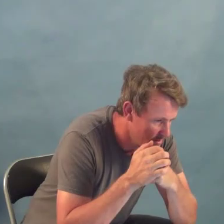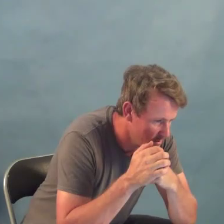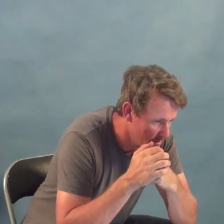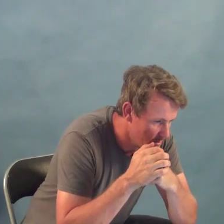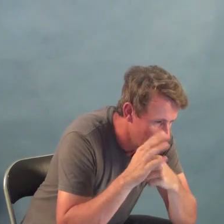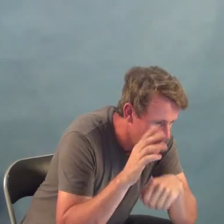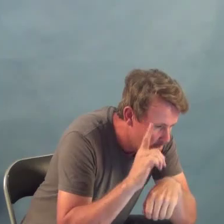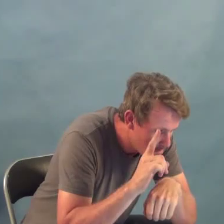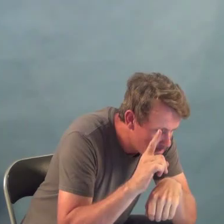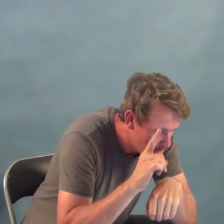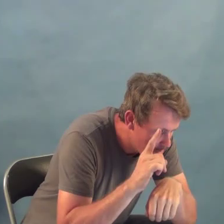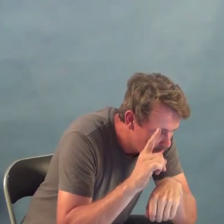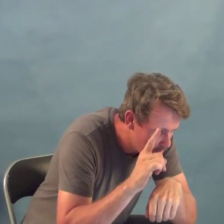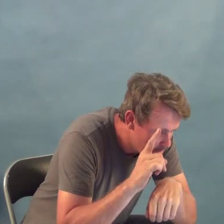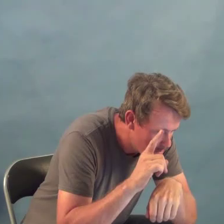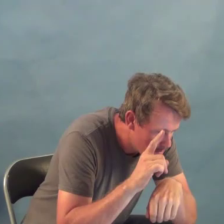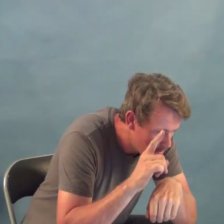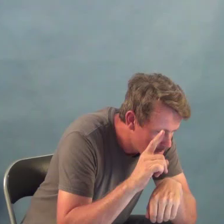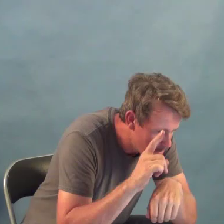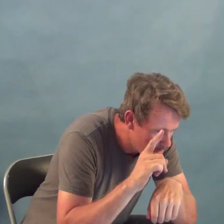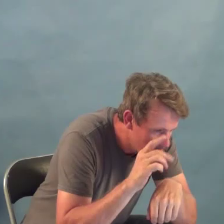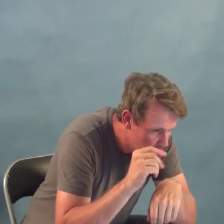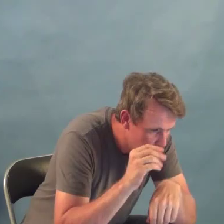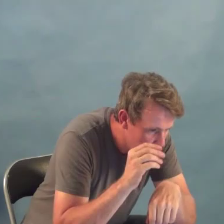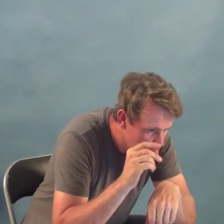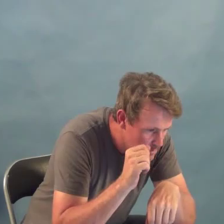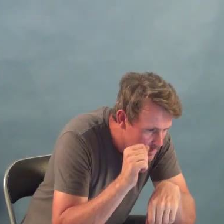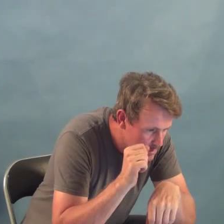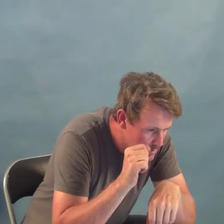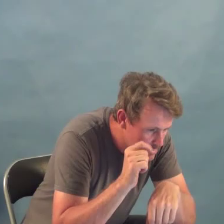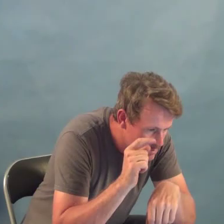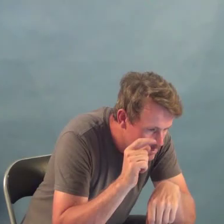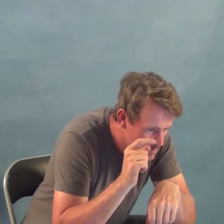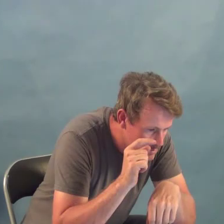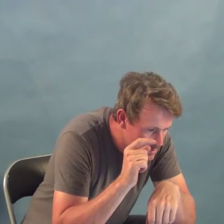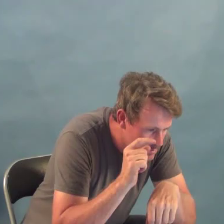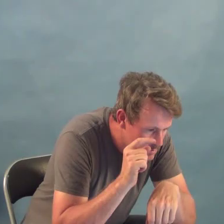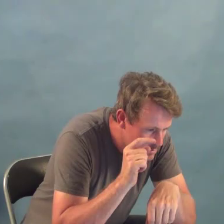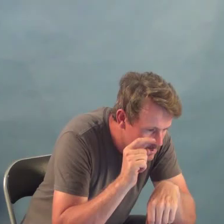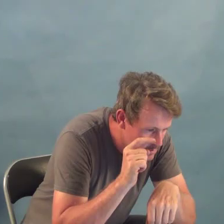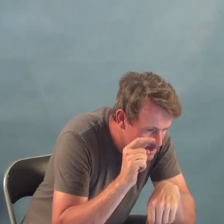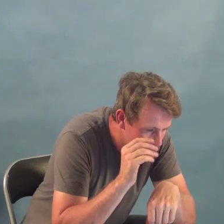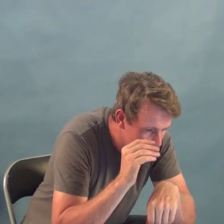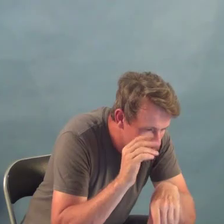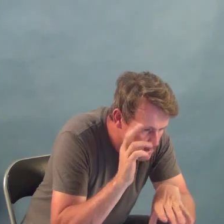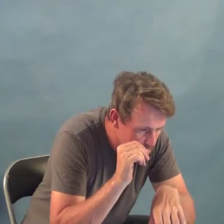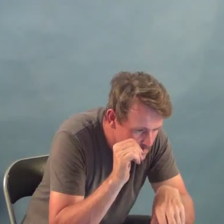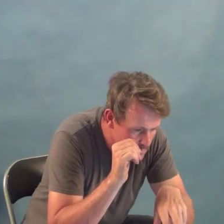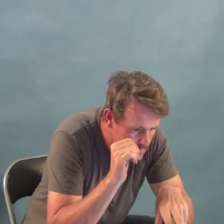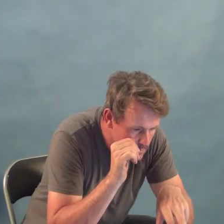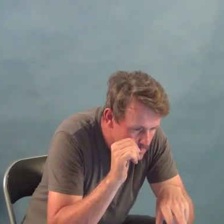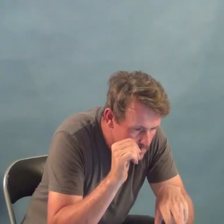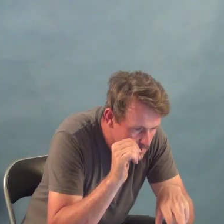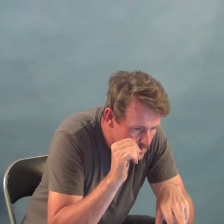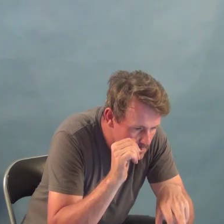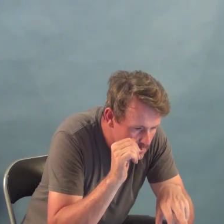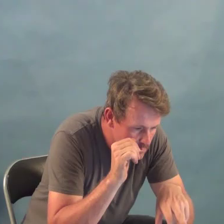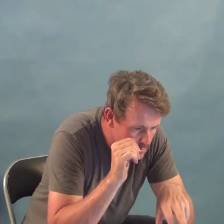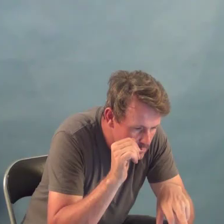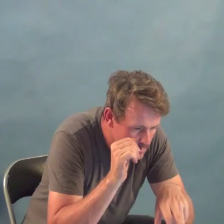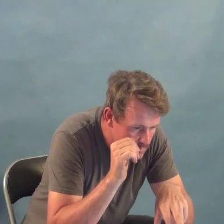Czekaj... Może... A nie. Tutaj?